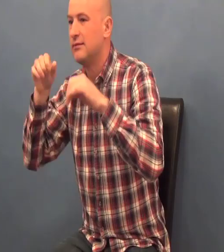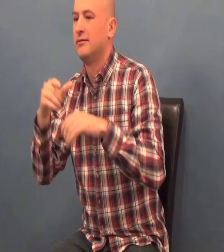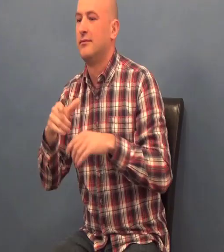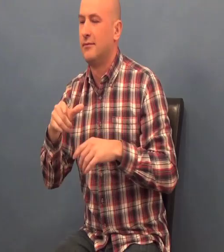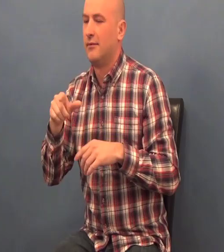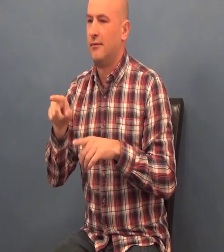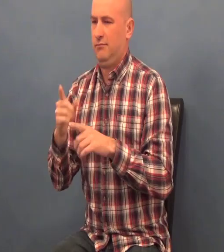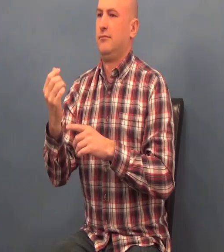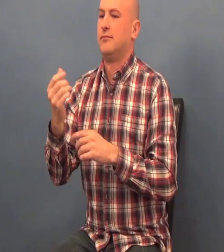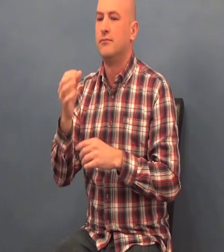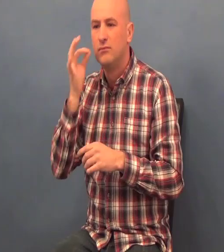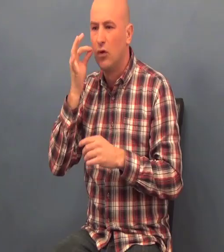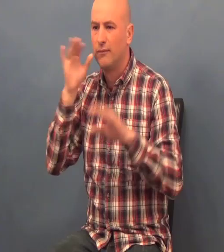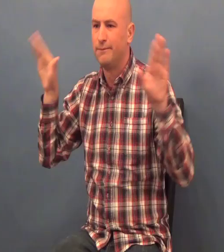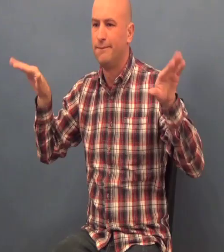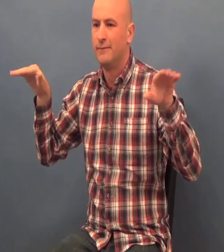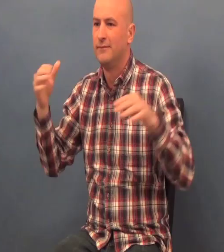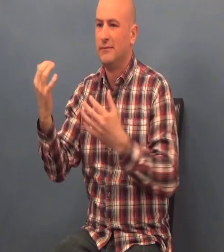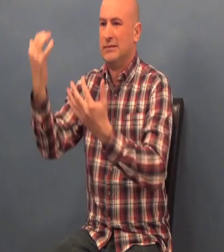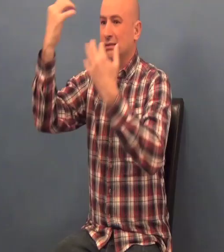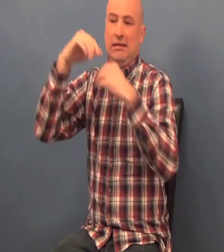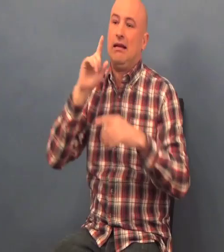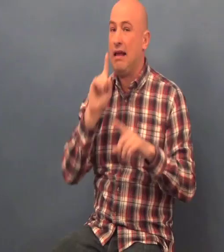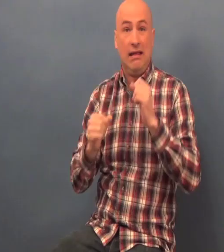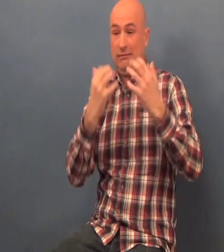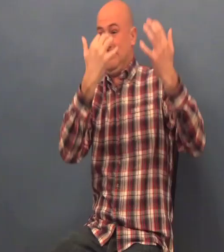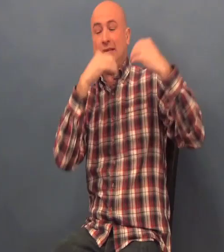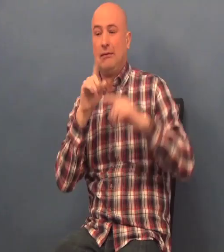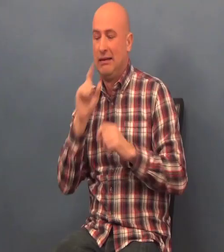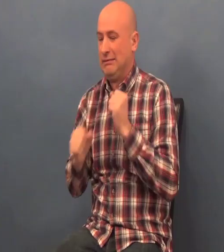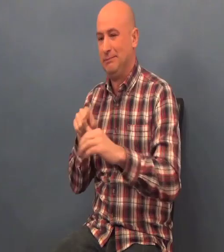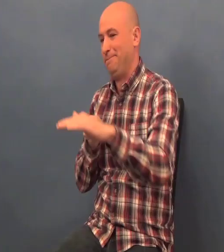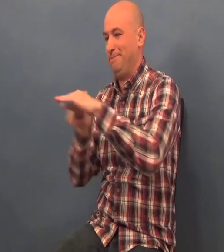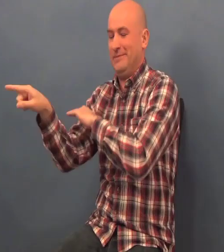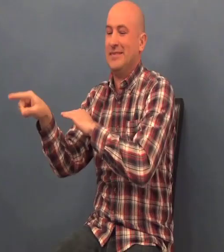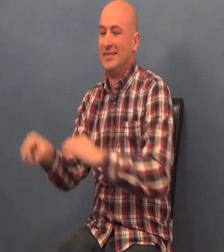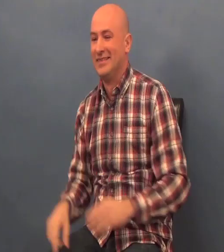Pojawiają się pszczoły, które lecą w kierunku chłopca, a ten przerażony ucieka.